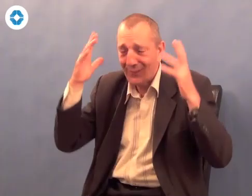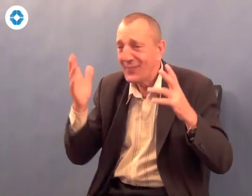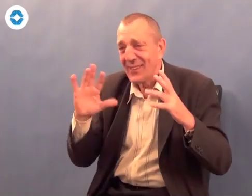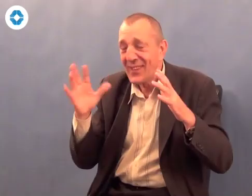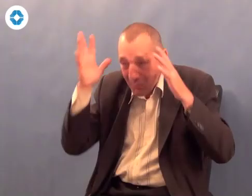Nie, rogi.